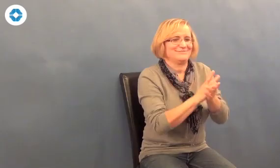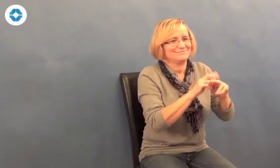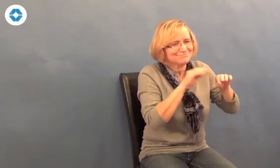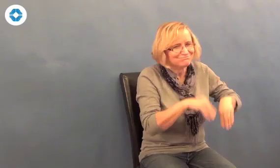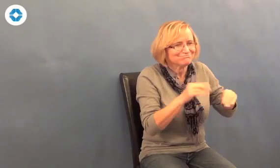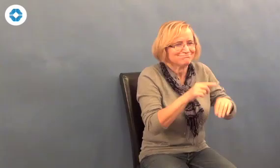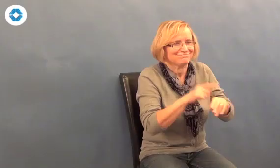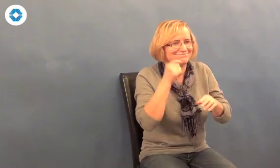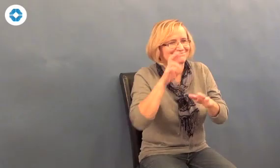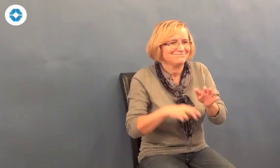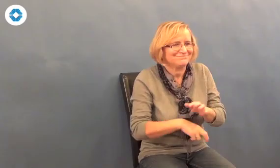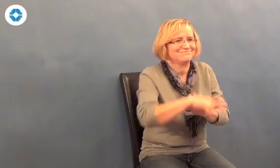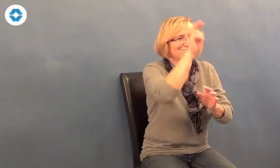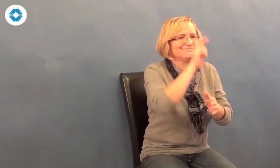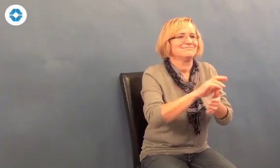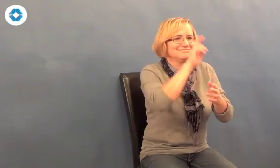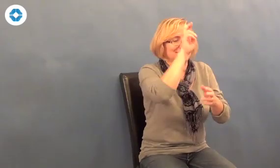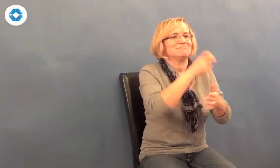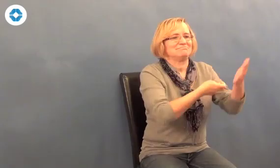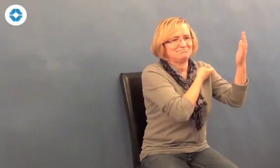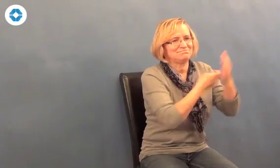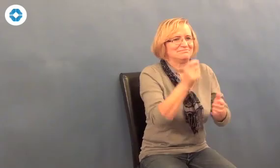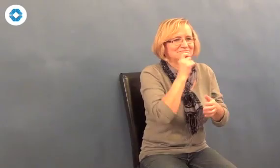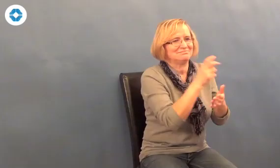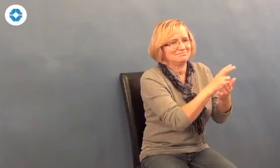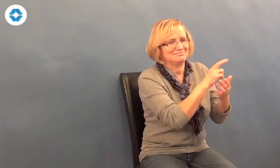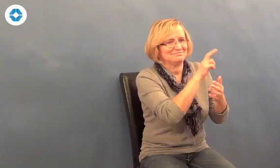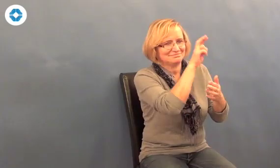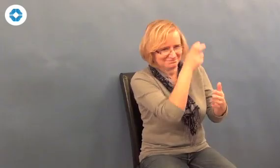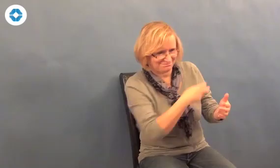Wbiegł do bloku, w którym mieszkała kaczka, ale niestety babcia wyrzuciła kota.